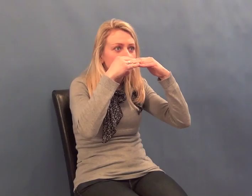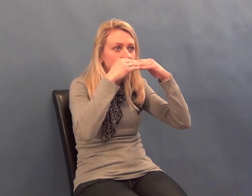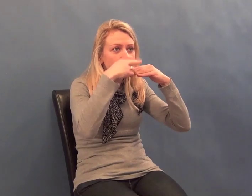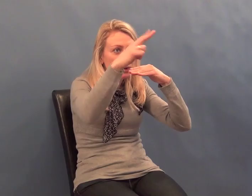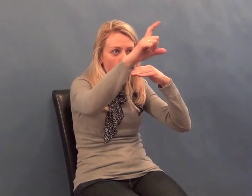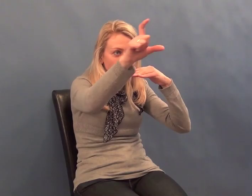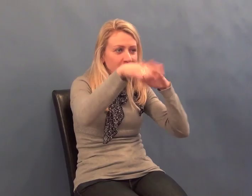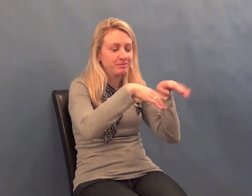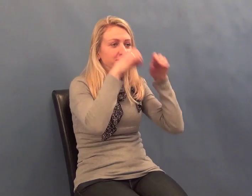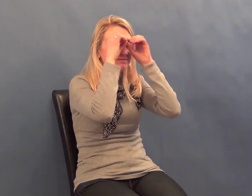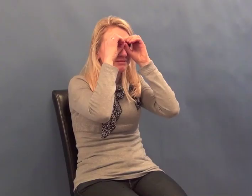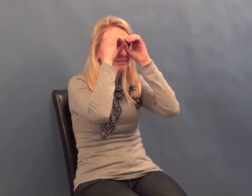Patrzy przez lornetkę na blok po drugiej stronie ulicy.